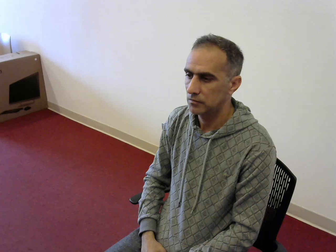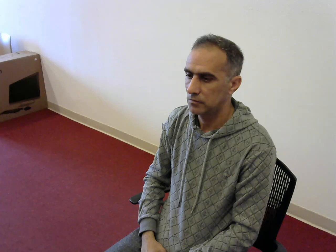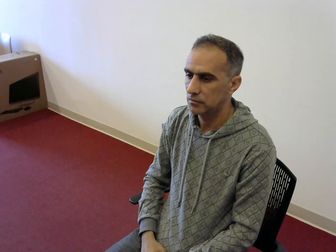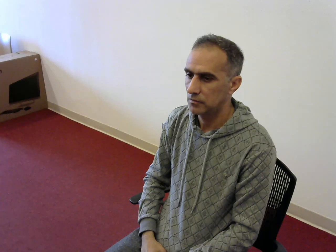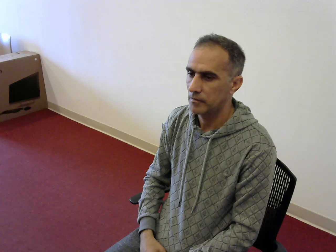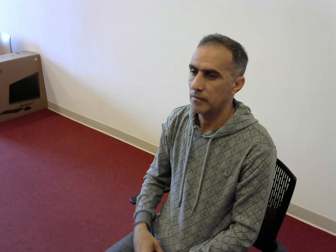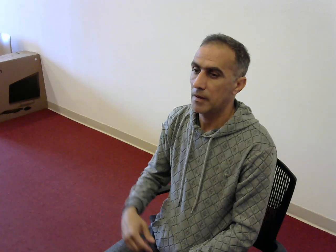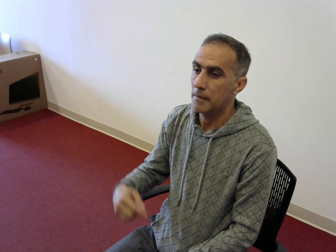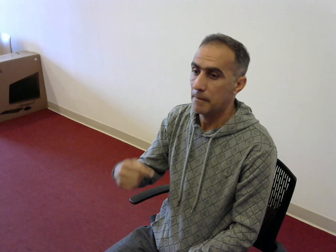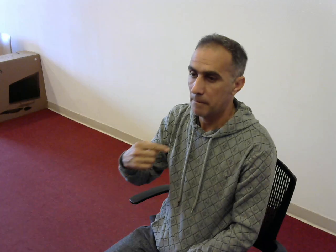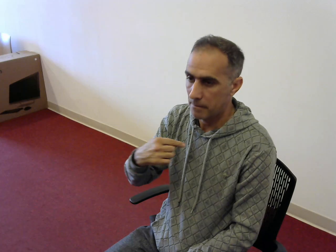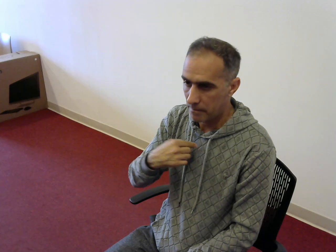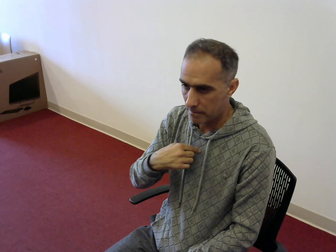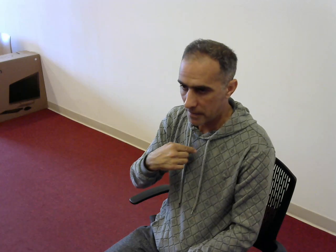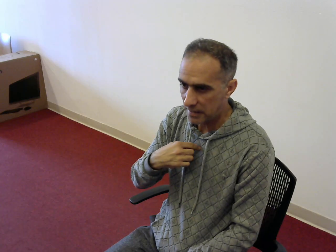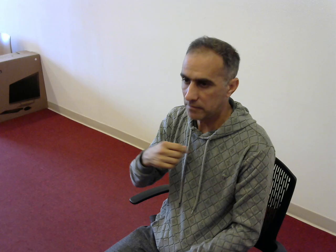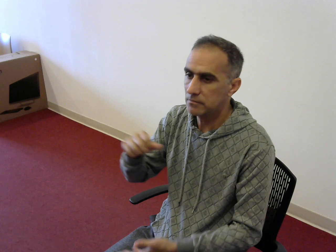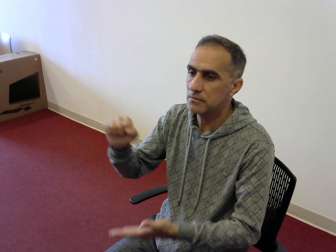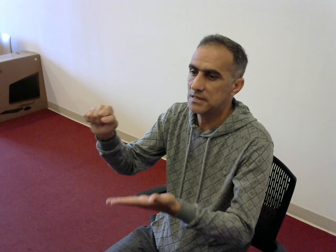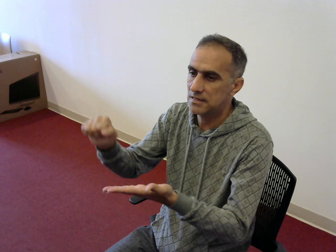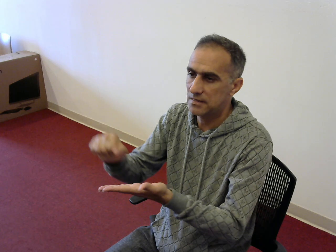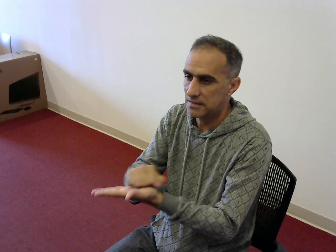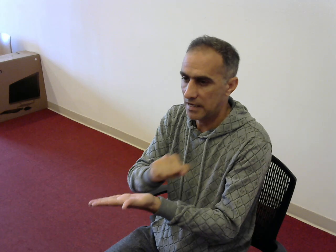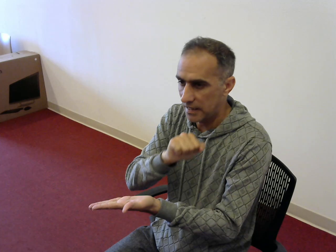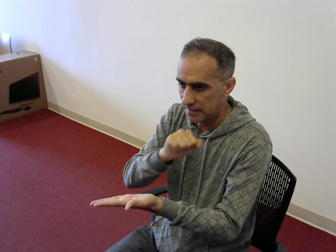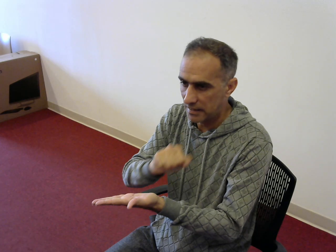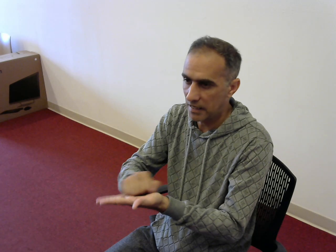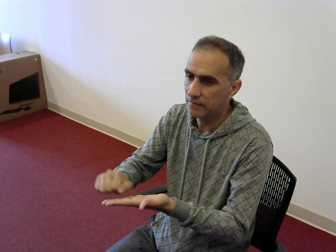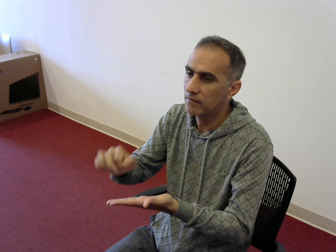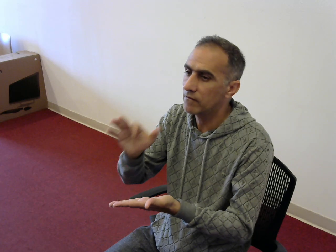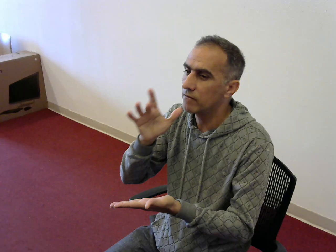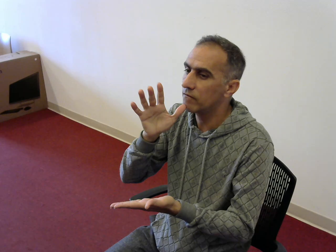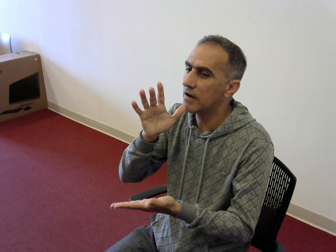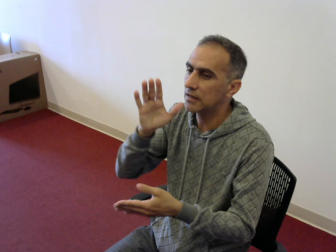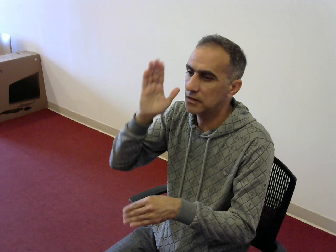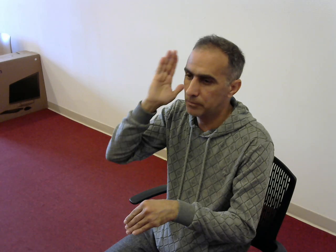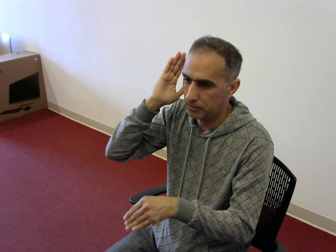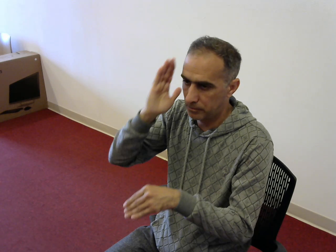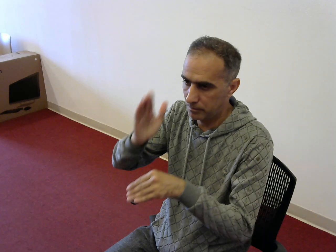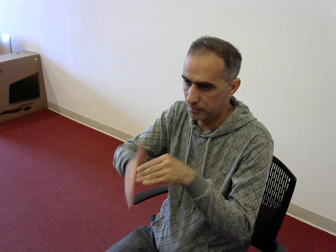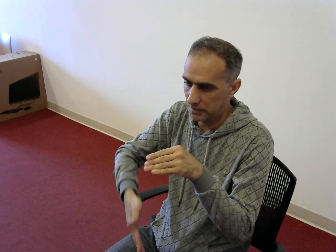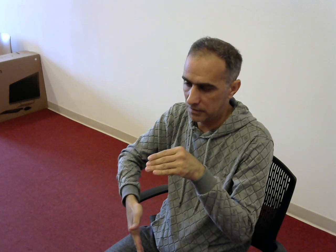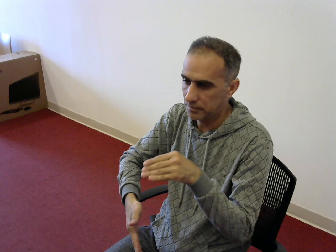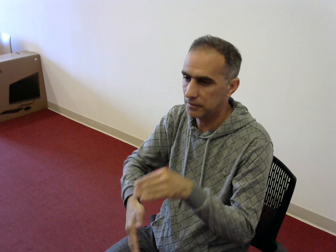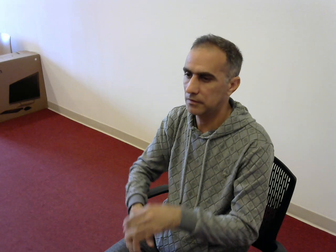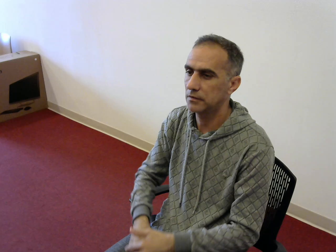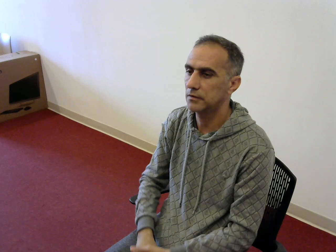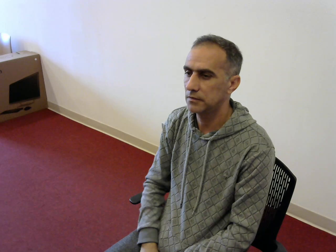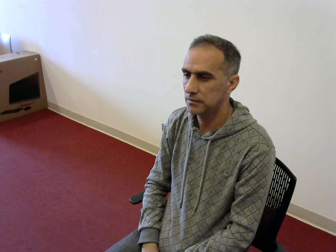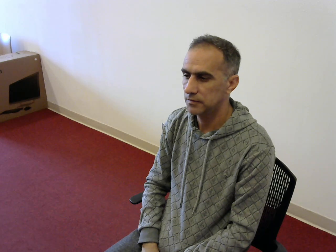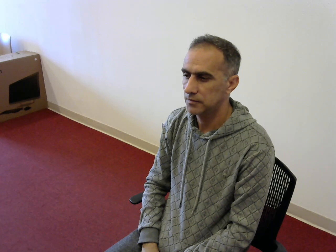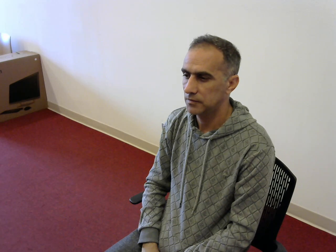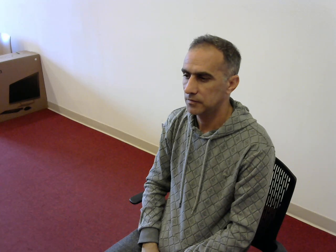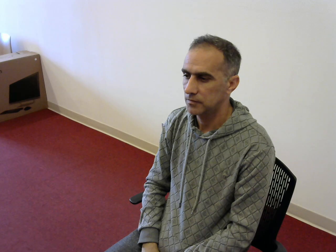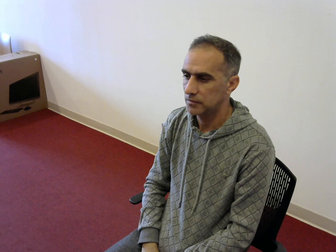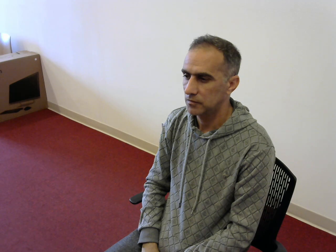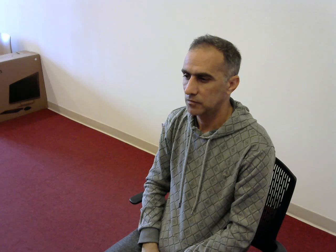Mənim sənədimin vaxtı bitib